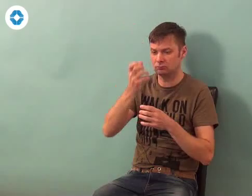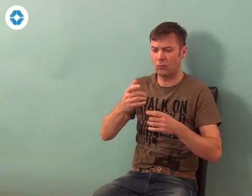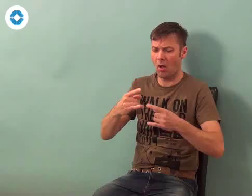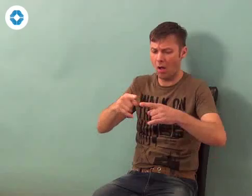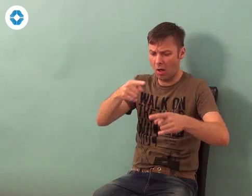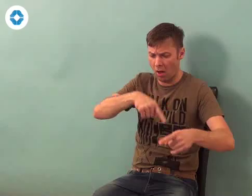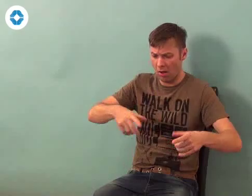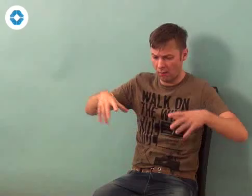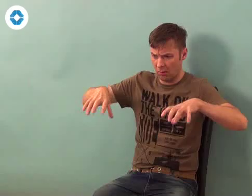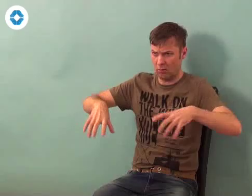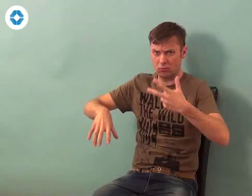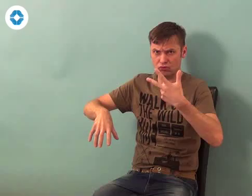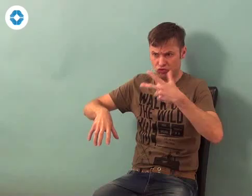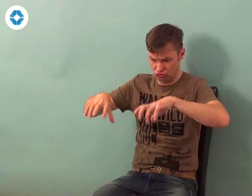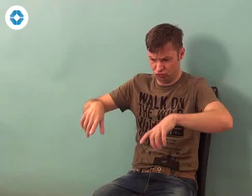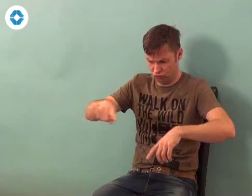Na dole stoją trzy okrągłe przedmioty.